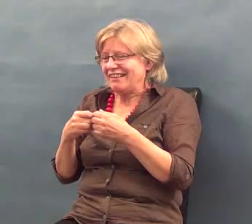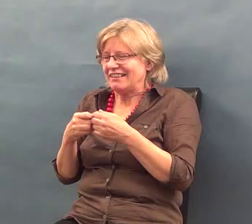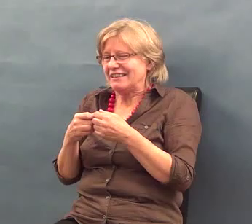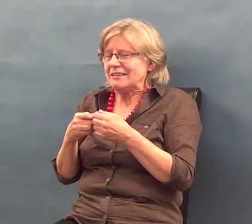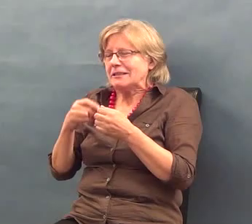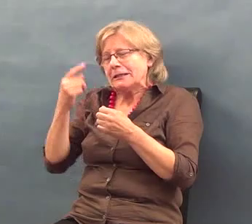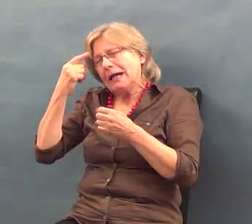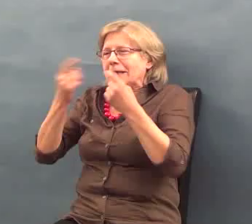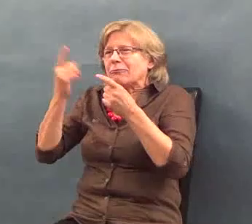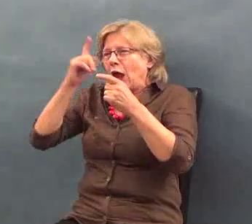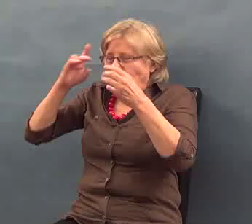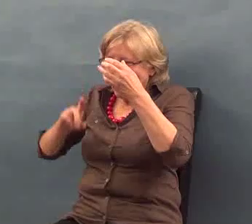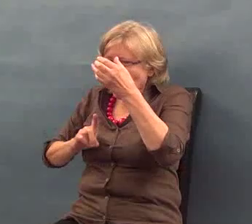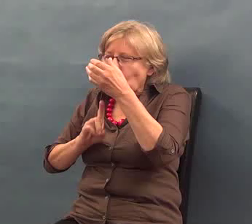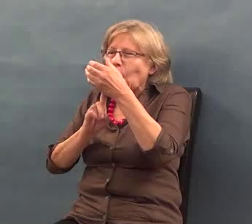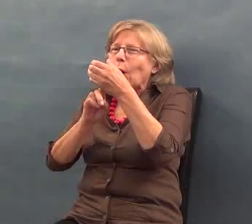Wymyślił inny sposób i wszedł do środka rynny.